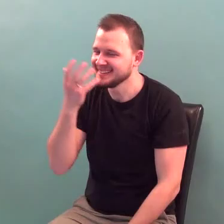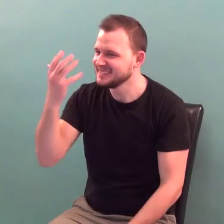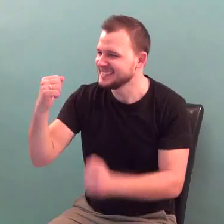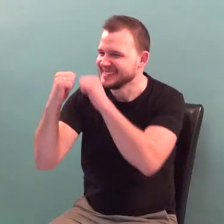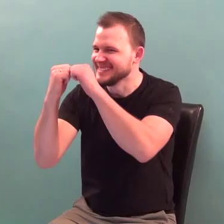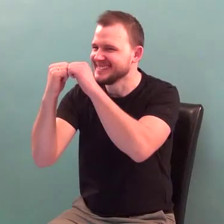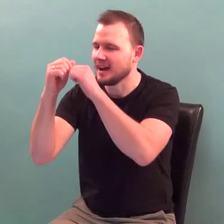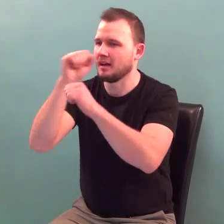Ich pyszczki stykają się.